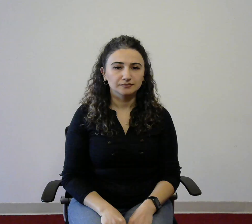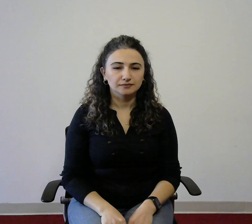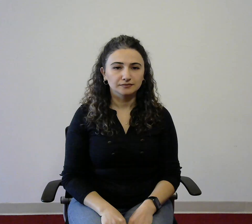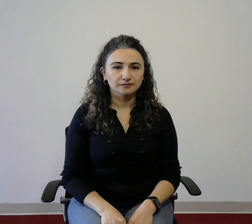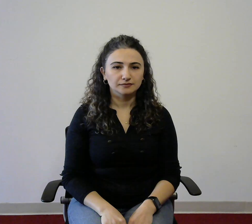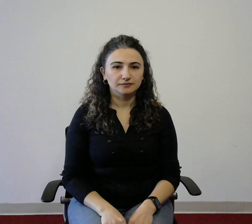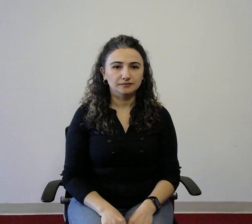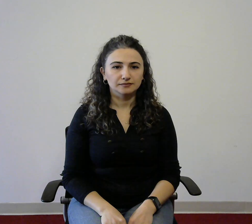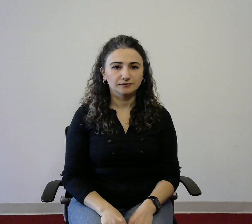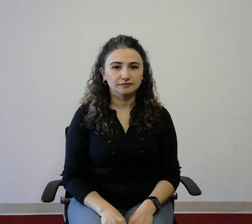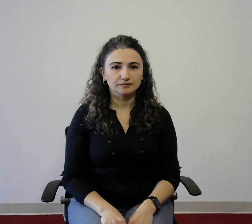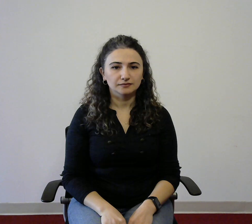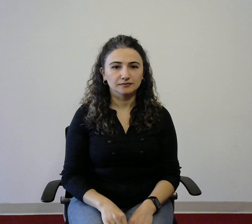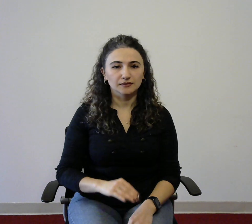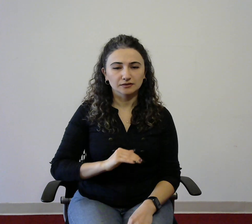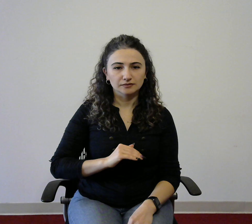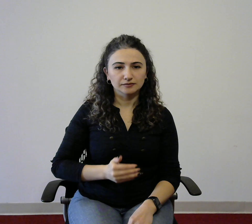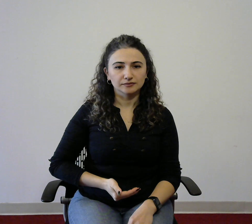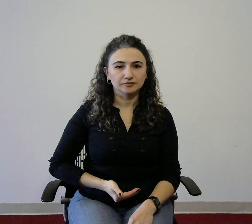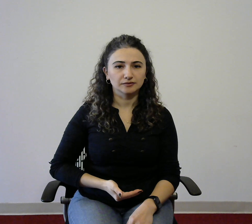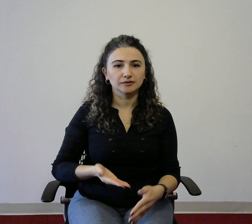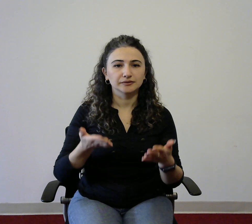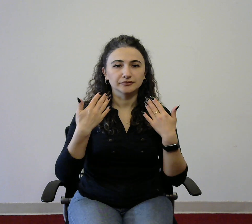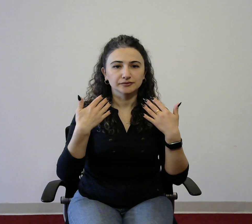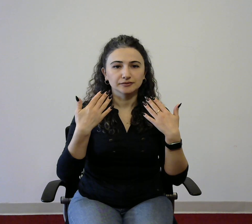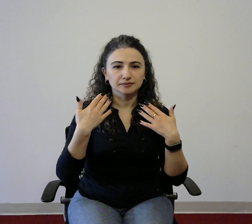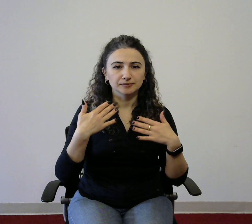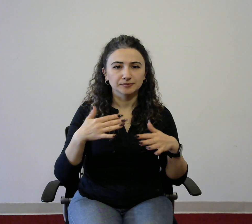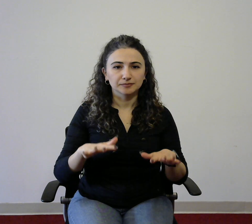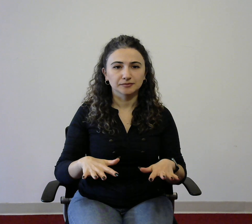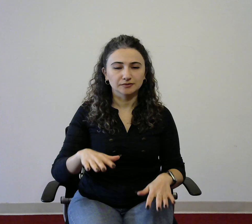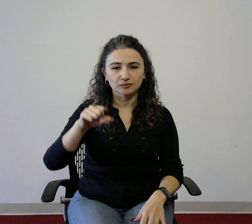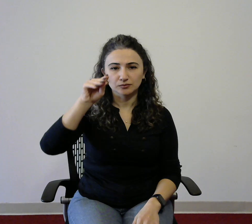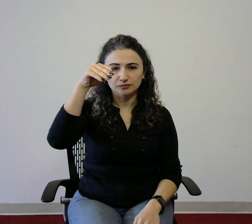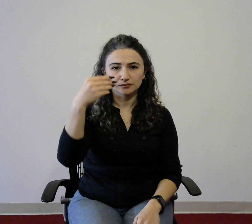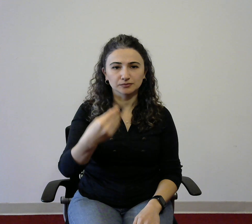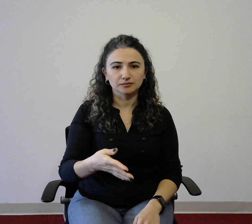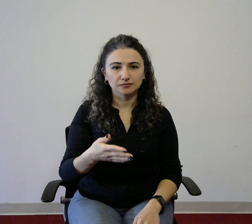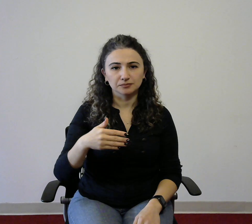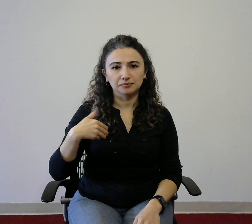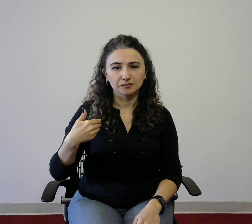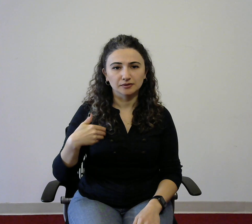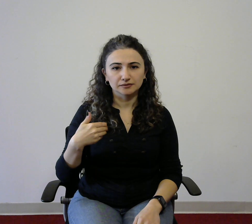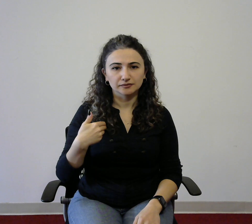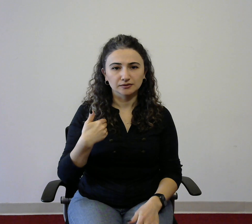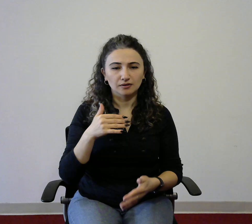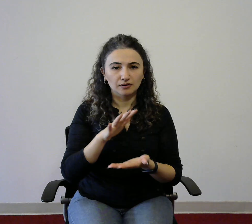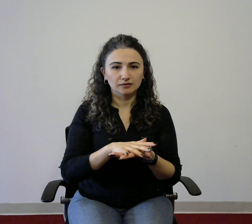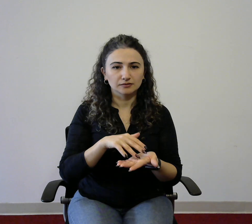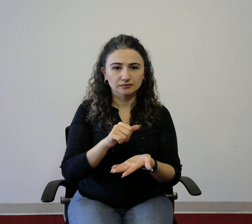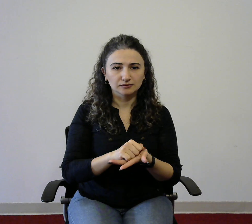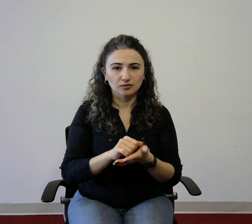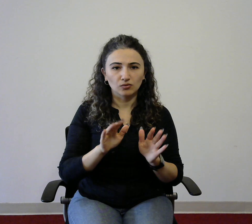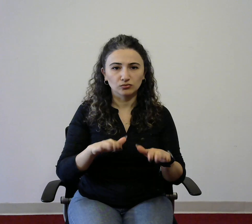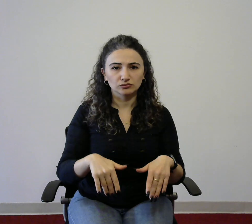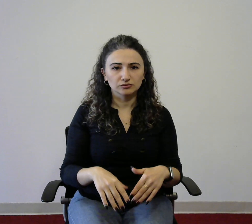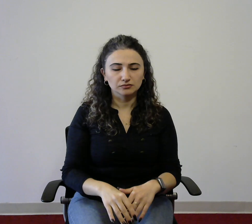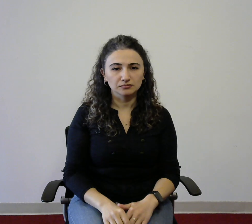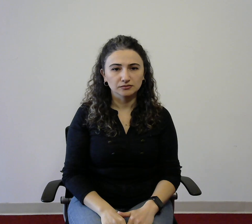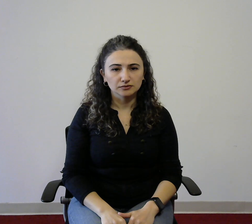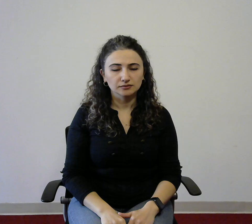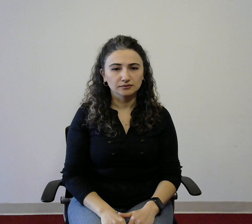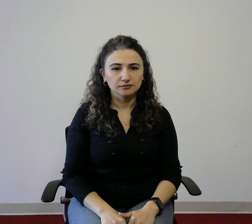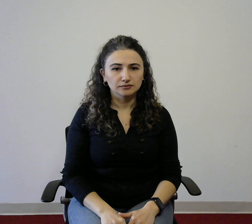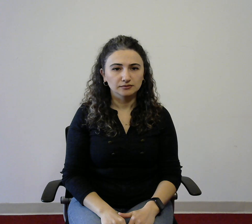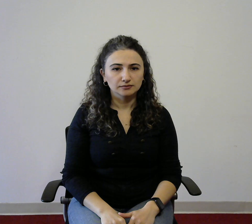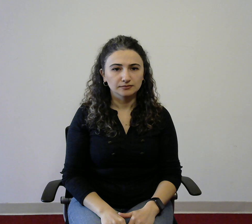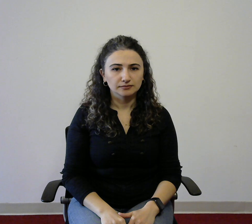Bağda yerə düşən meyvələr xarab olmuşdu